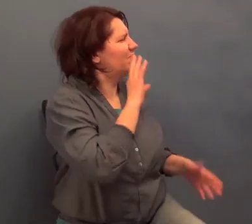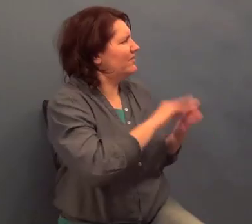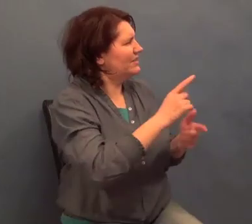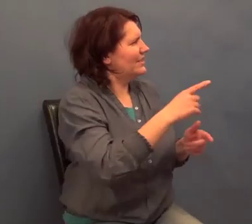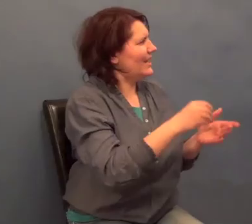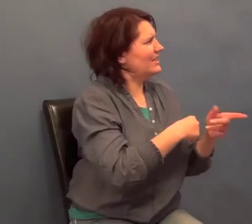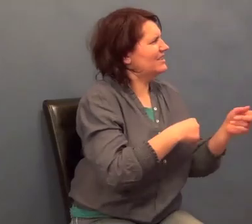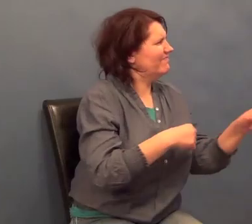Jeszcze raz.